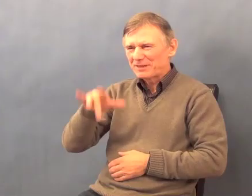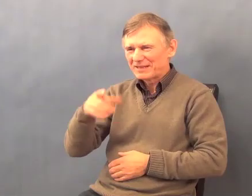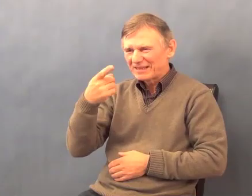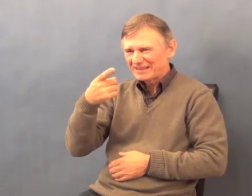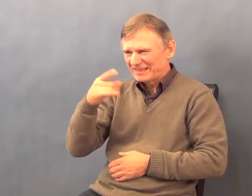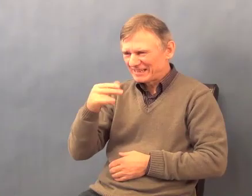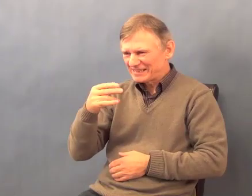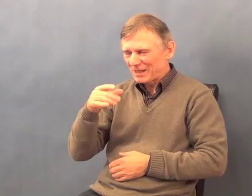Disney.